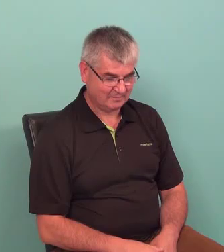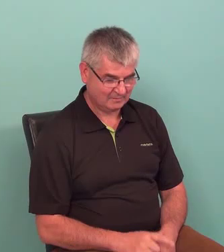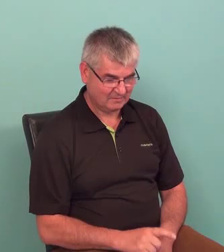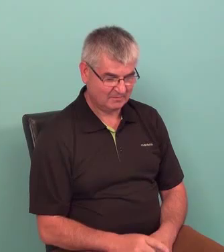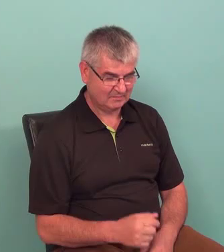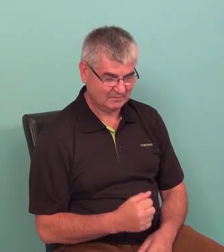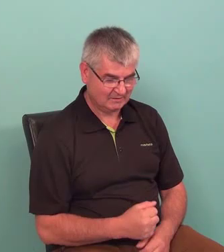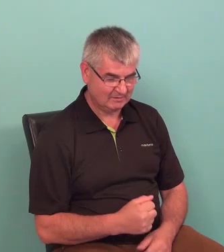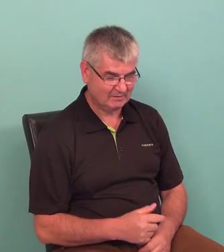Dwunastego pracuję.